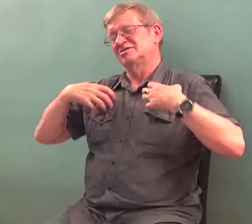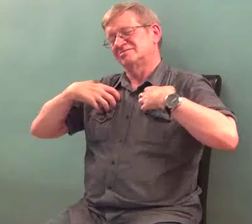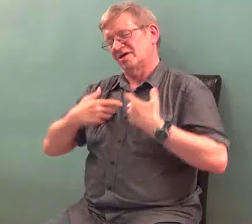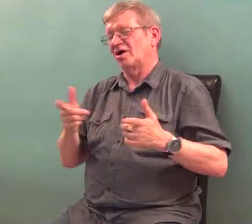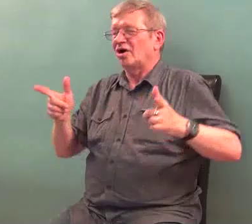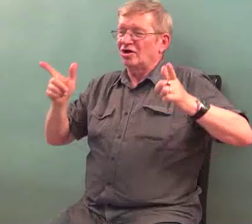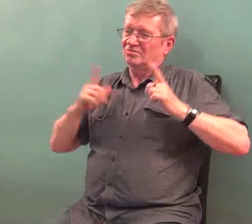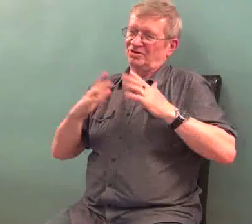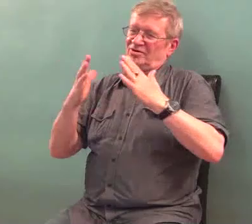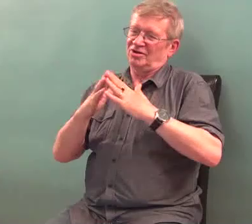Odpoczywam, siedzę w domu.